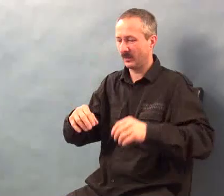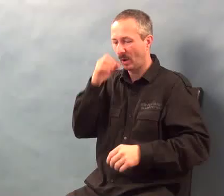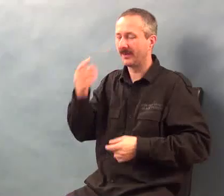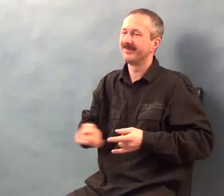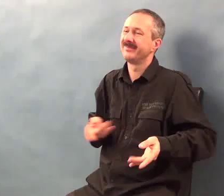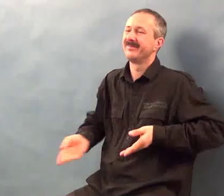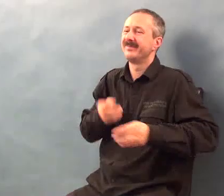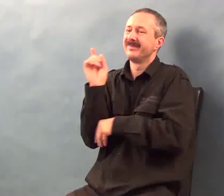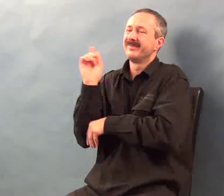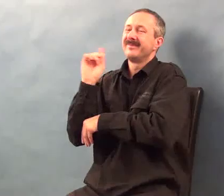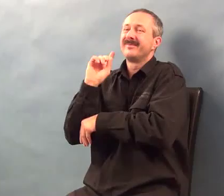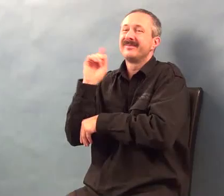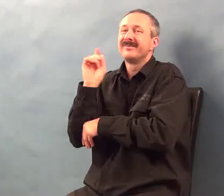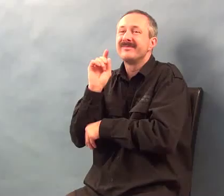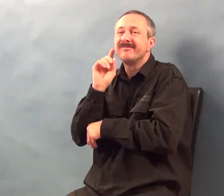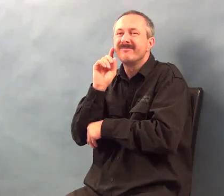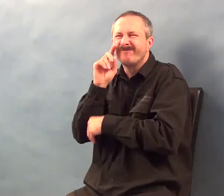Nadchodzi kot, machając sztywno wyprostowanym ogonem.